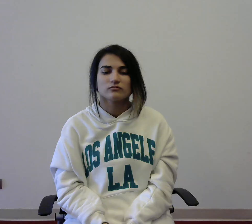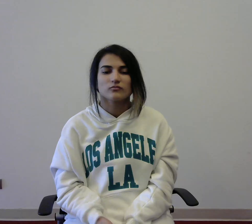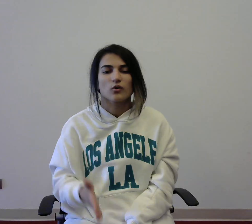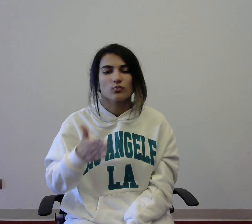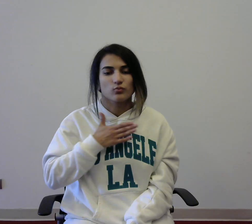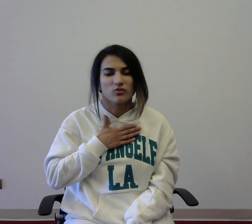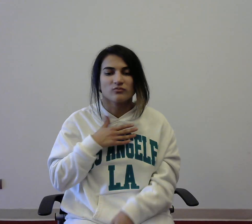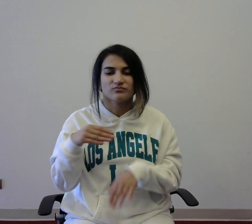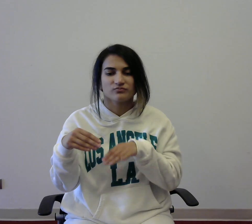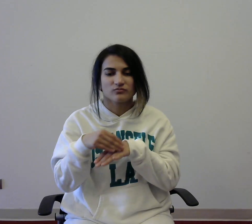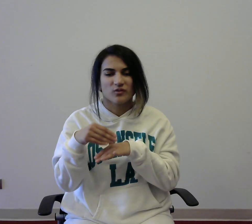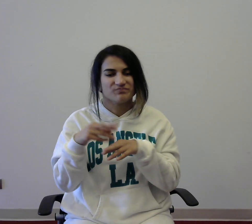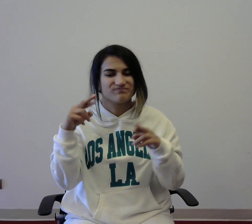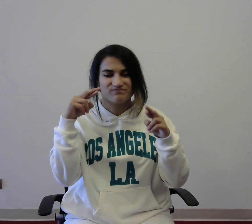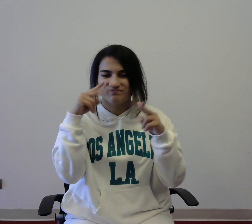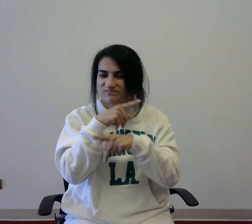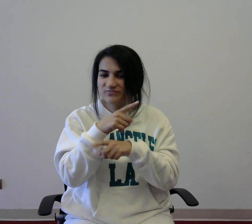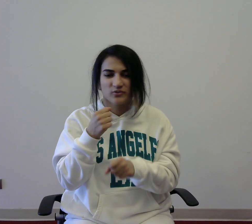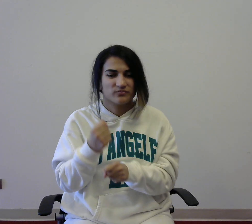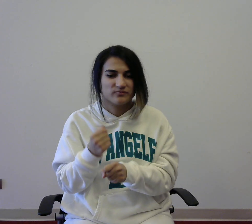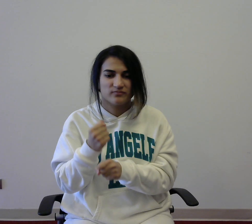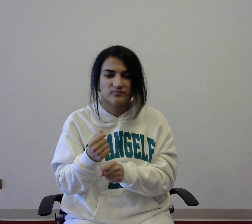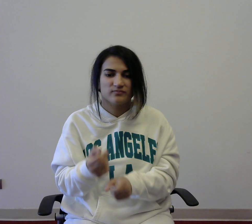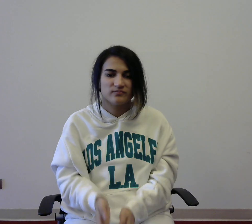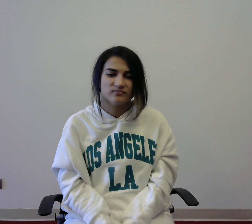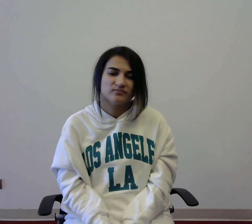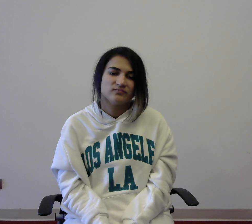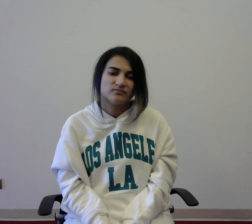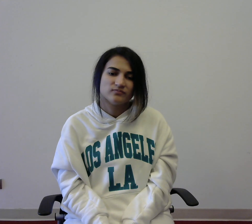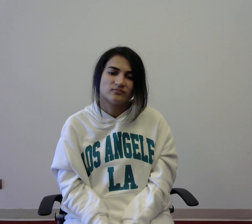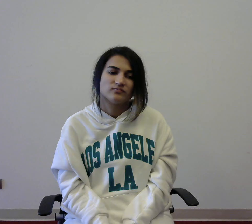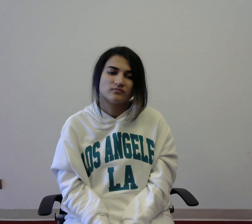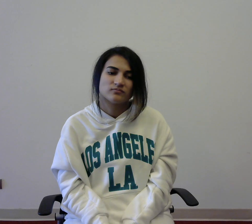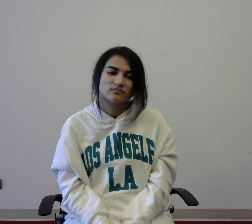Mənim həyat yoldaşım səhv edib